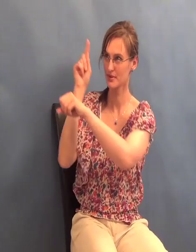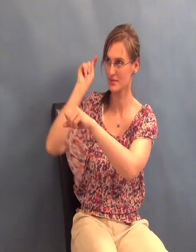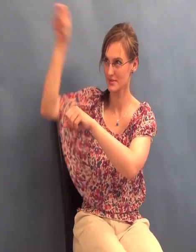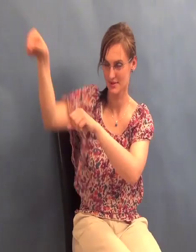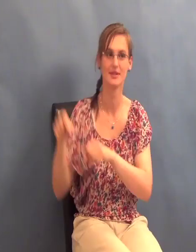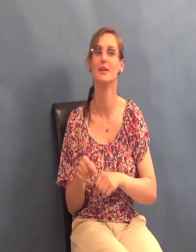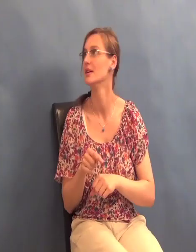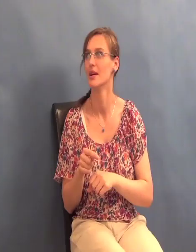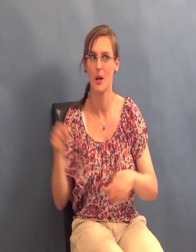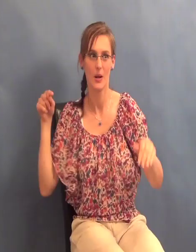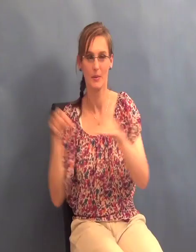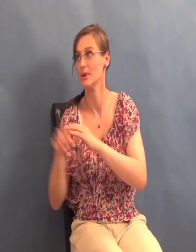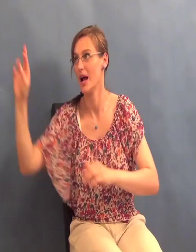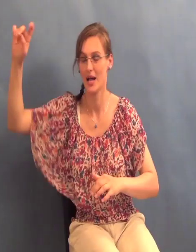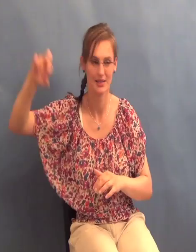Rozgląda się i ucieka.